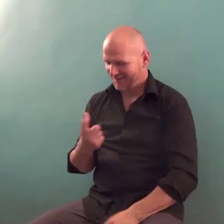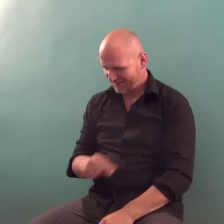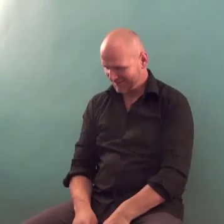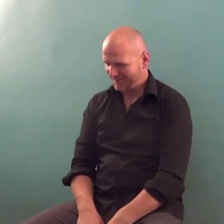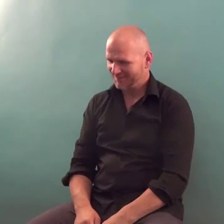Aha.